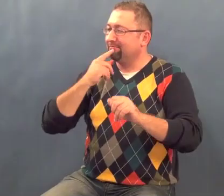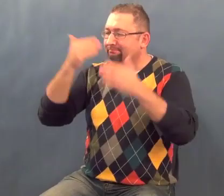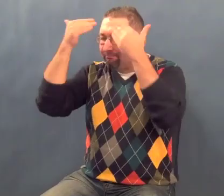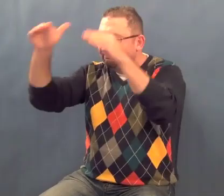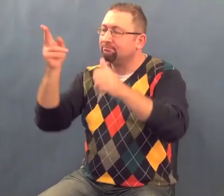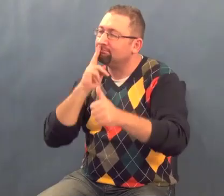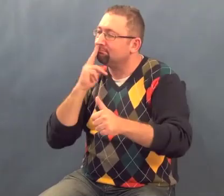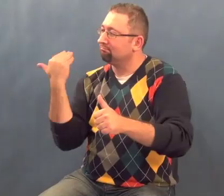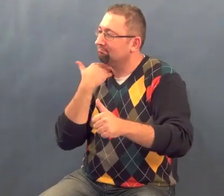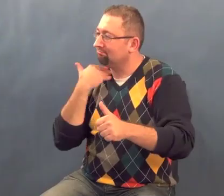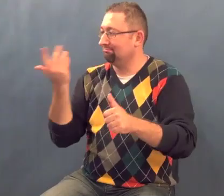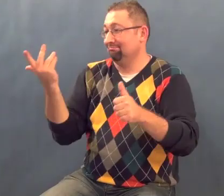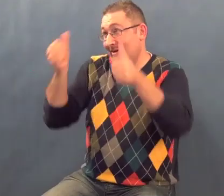Czyli nie pali papierosów, nie pije alkoholu.